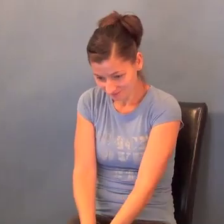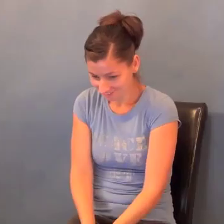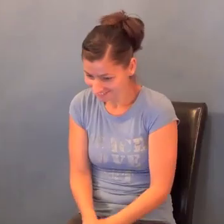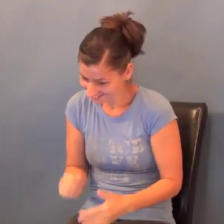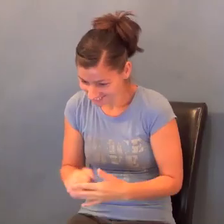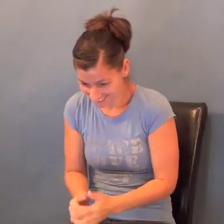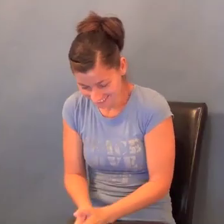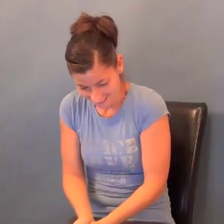Twardo migam.